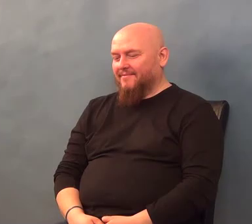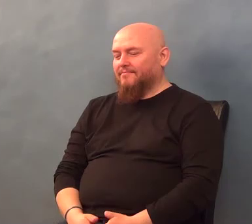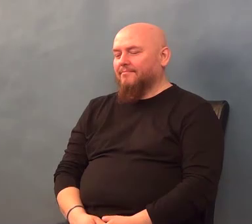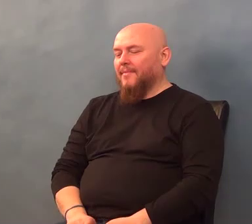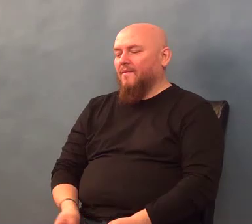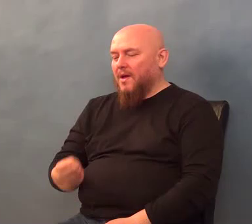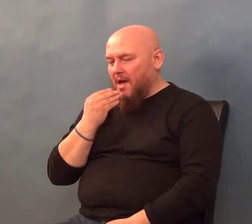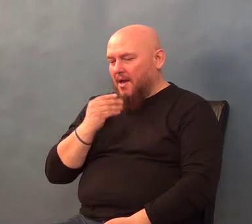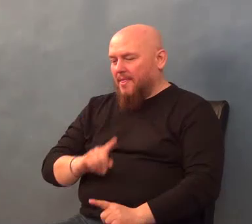Nie wolno jeść.